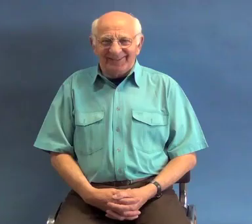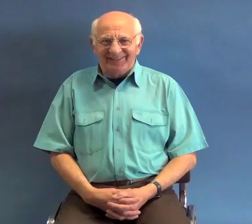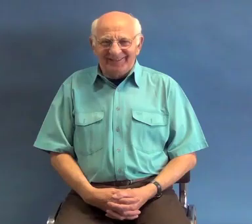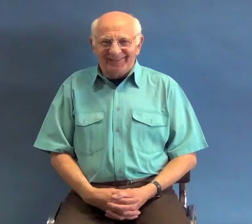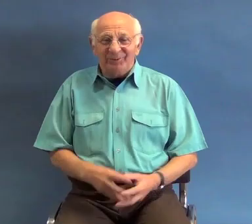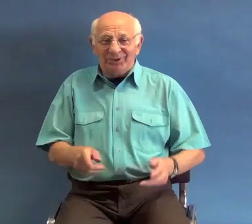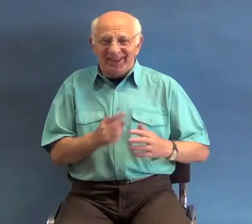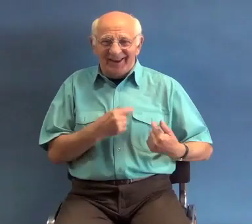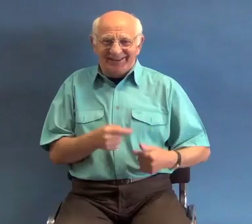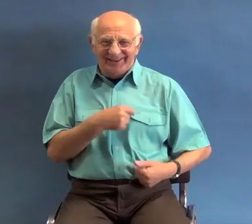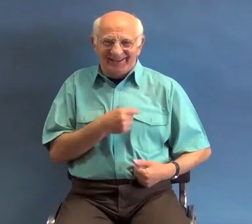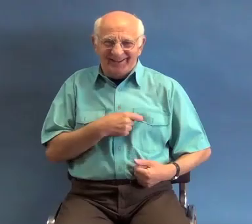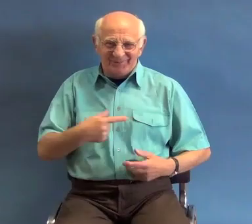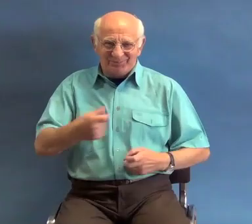Strzela do serca.